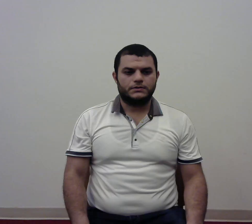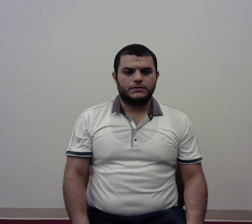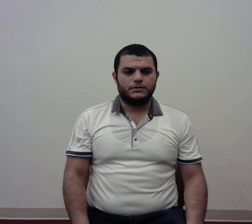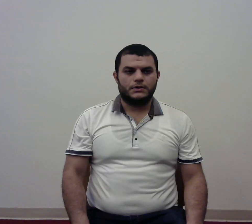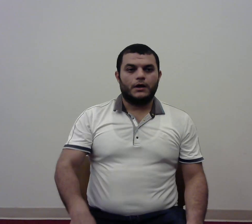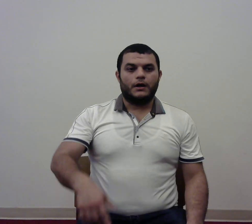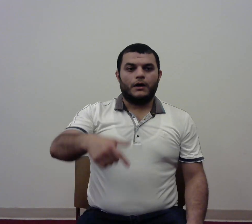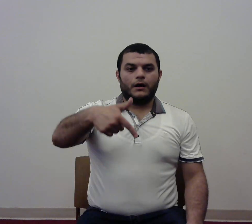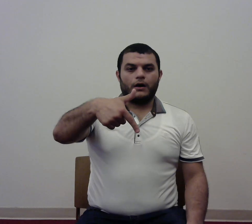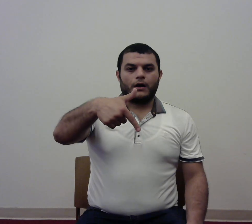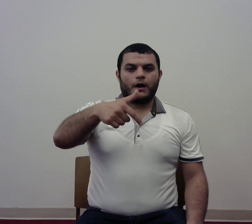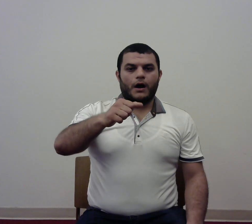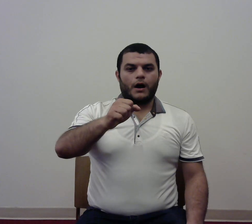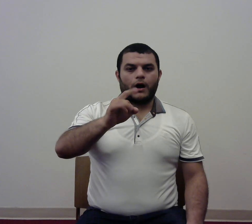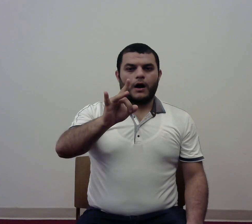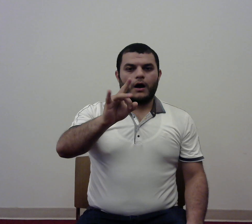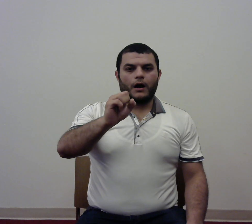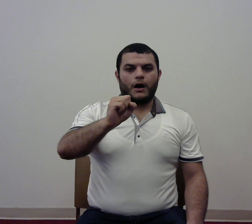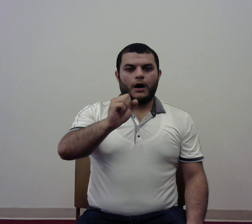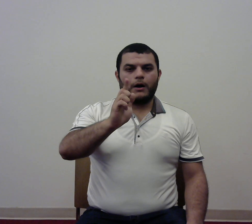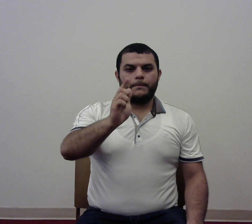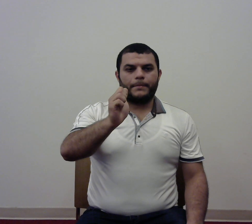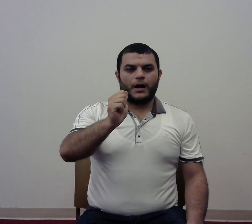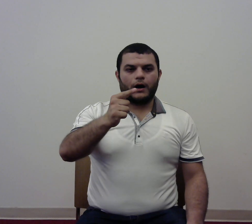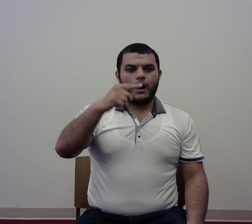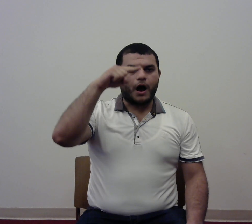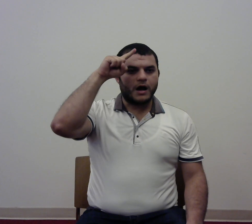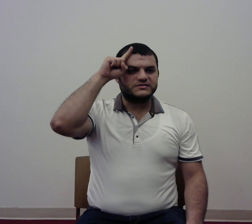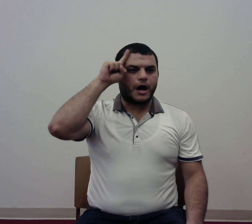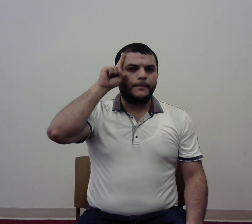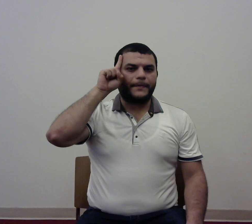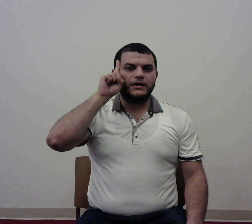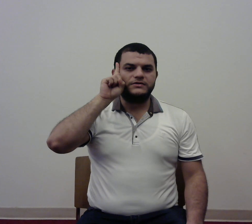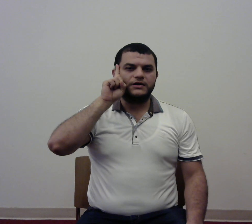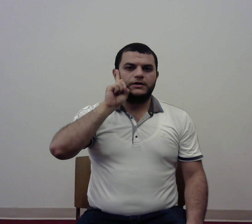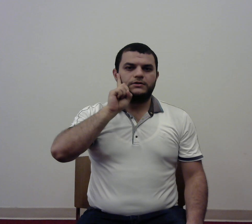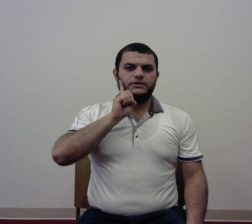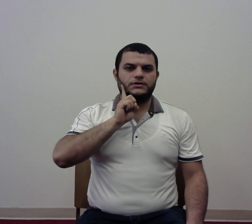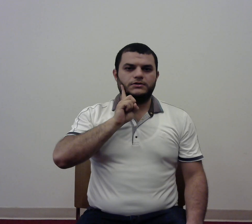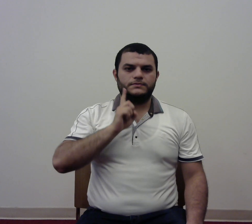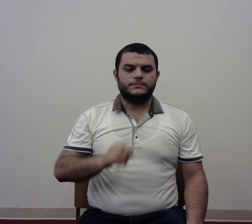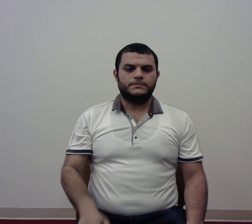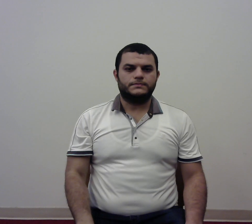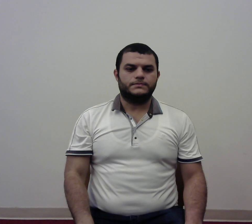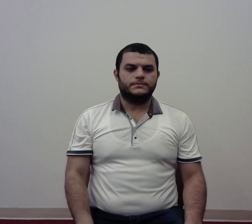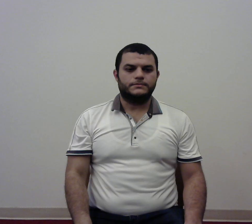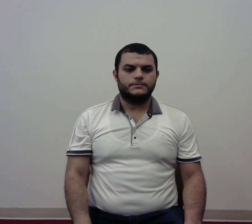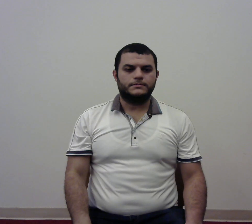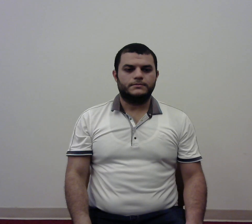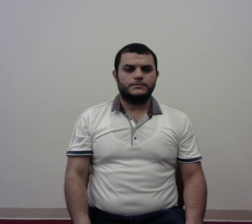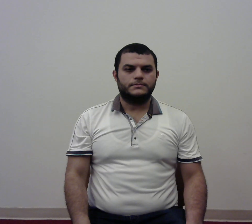Qarabağ Azərbaycandır!